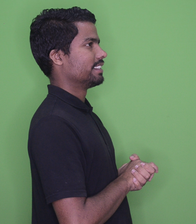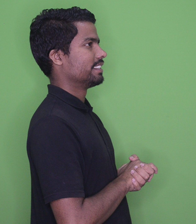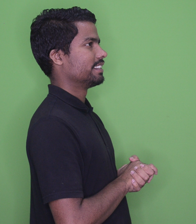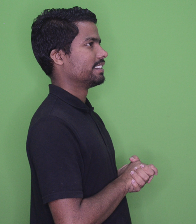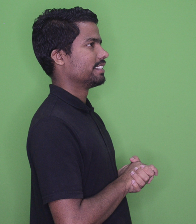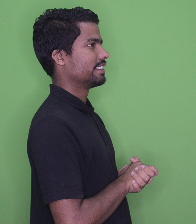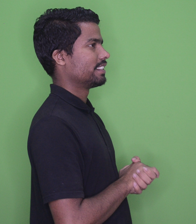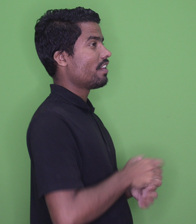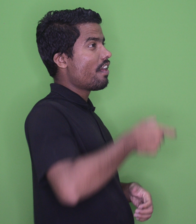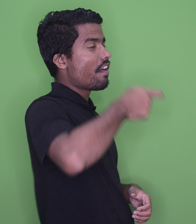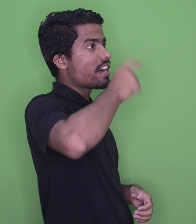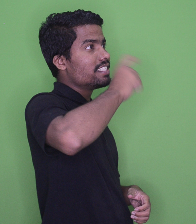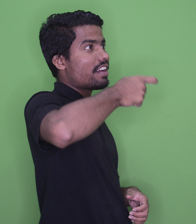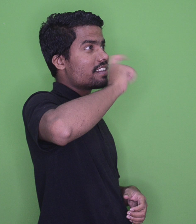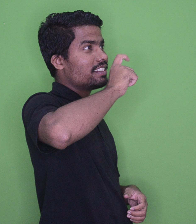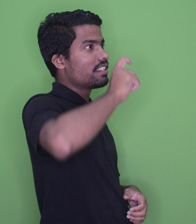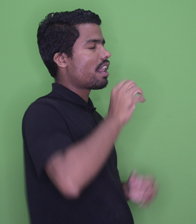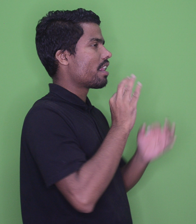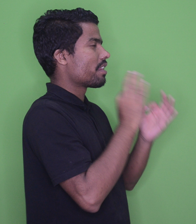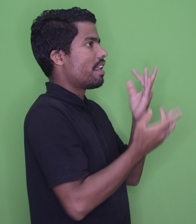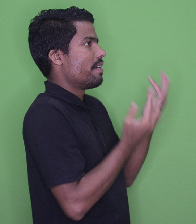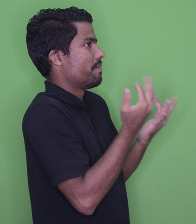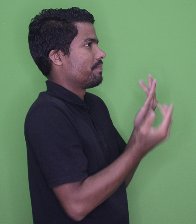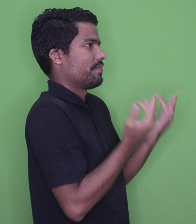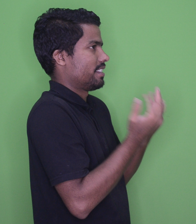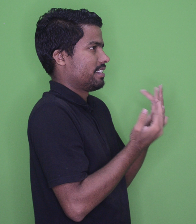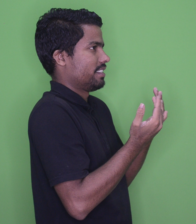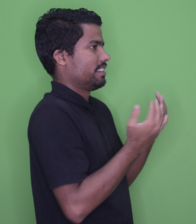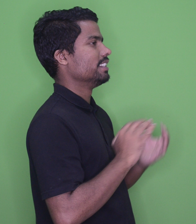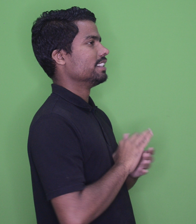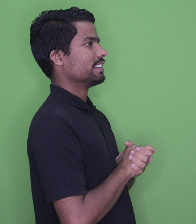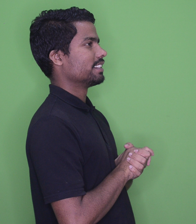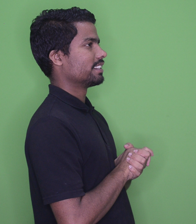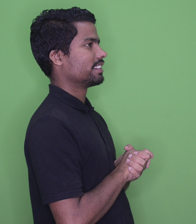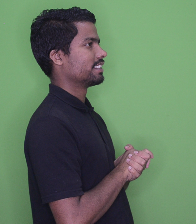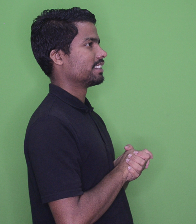coffee is hot